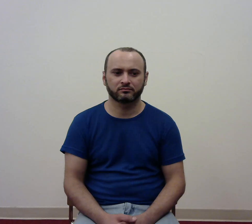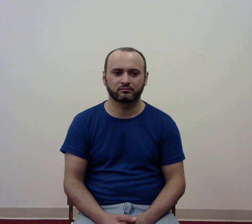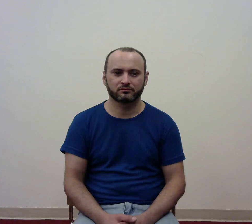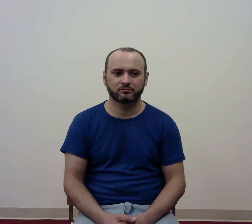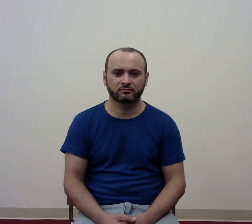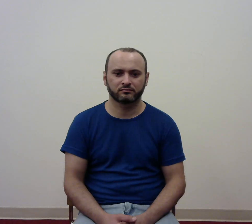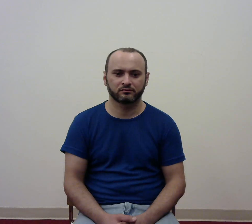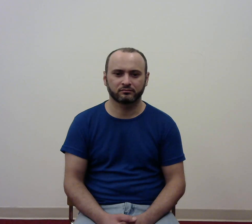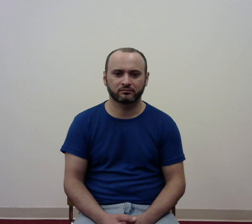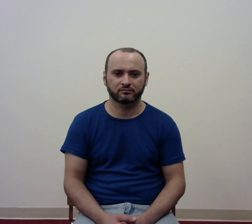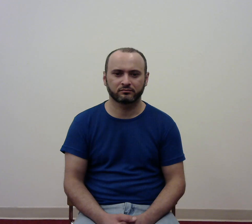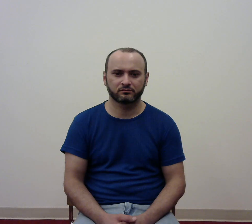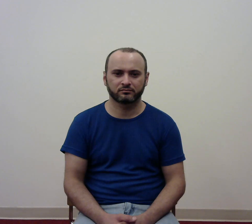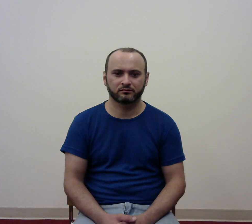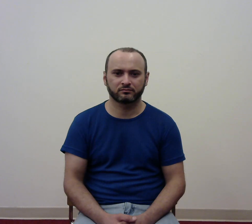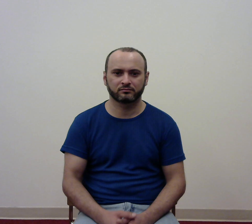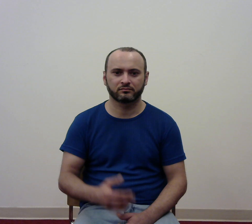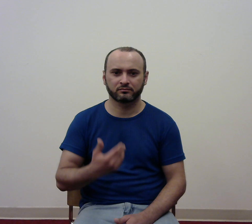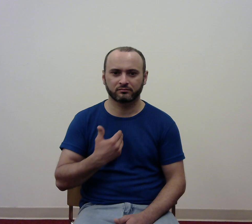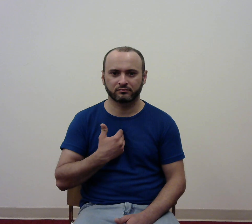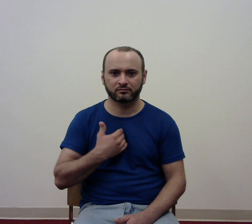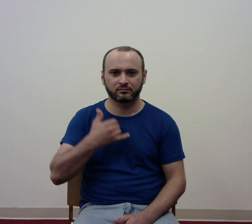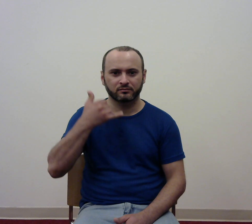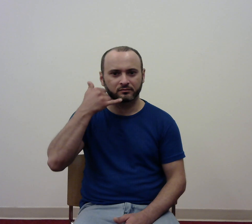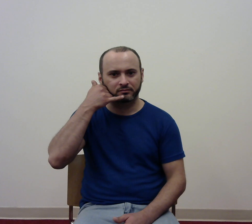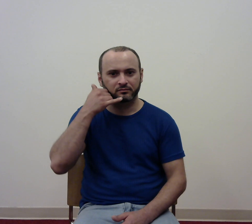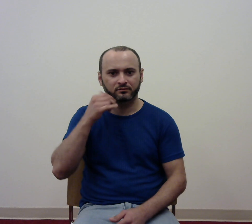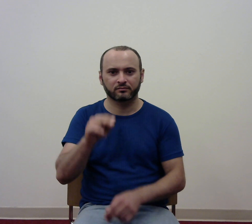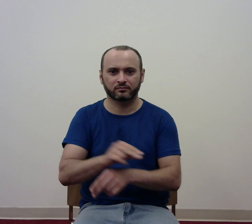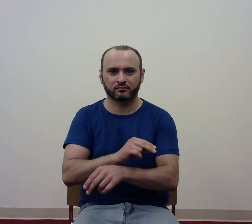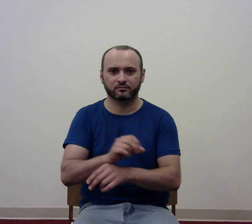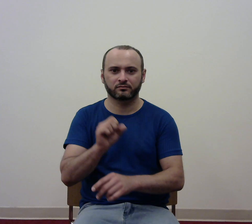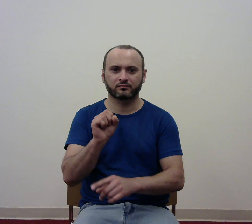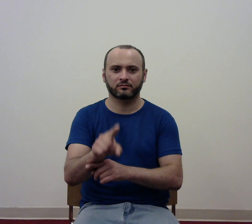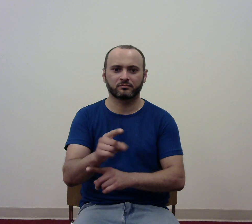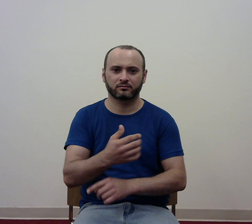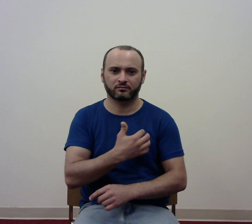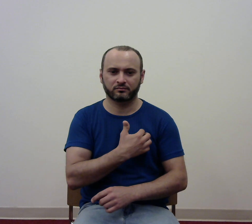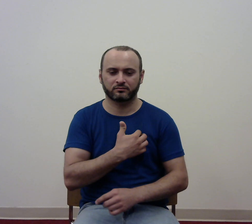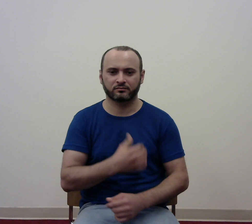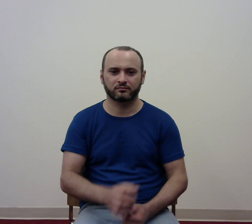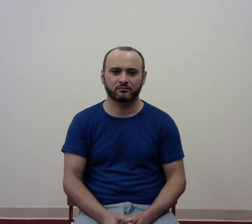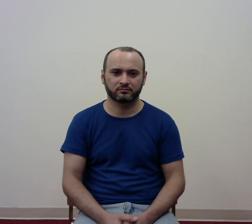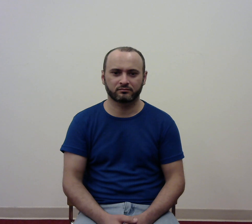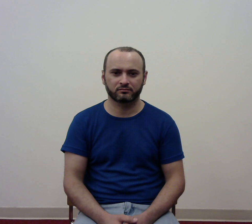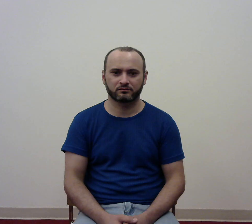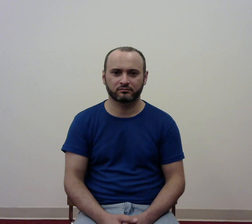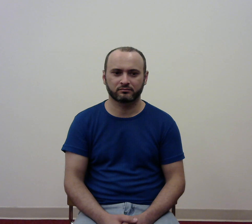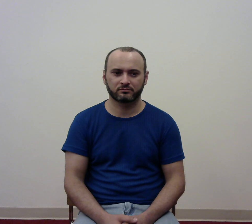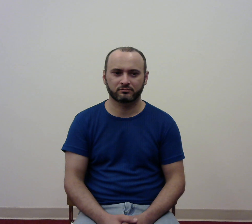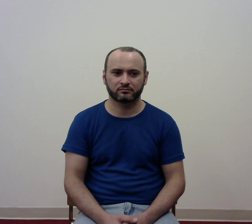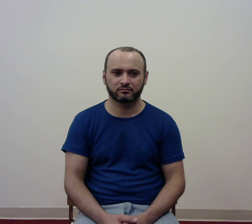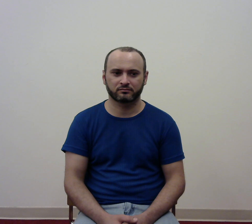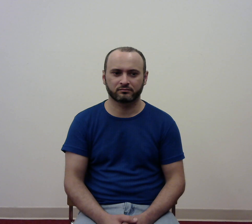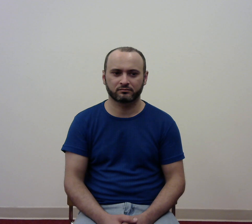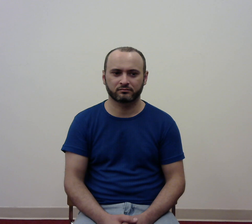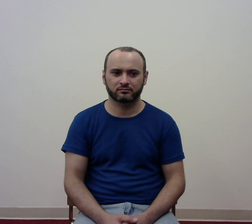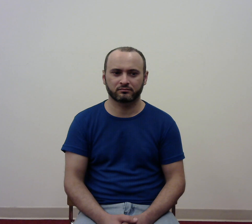Mən telefonu təmir etdirmək istəyirəm